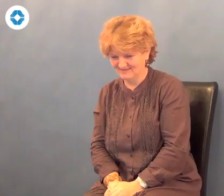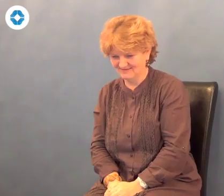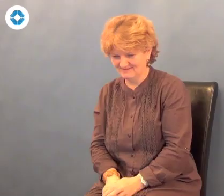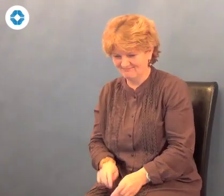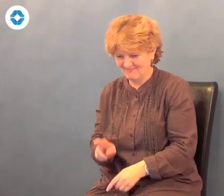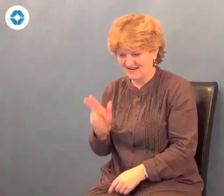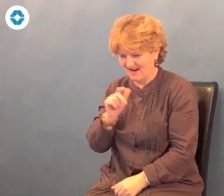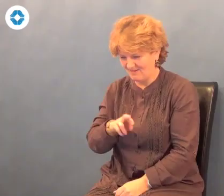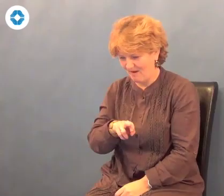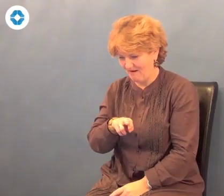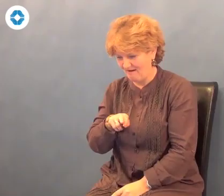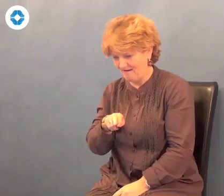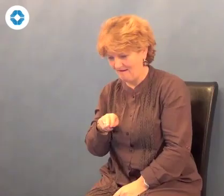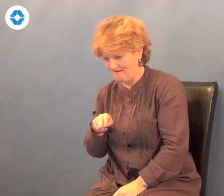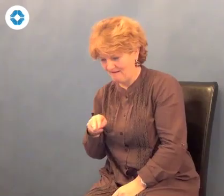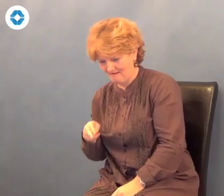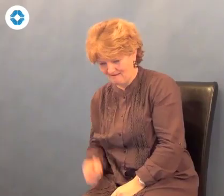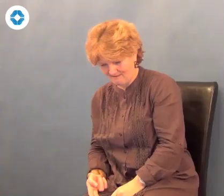Żaba spada.